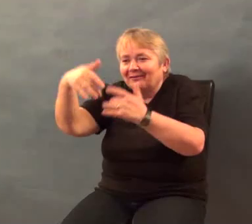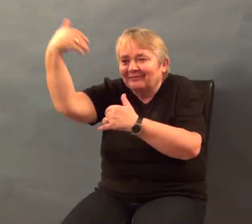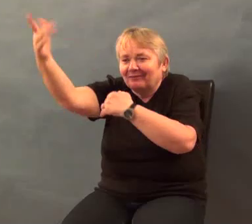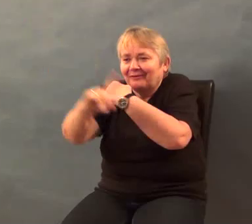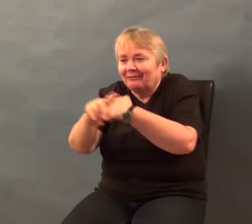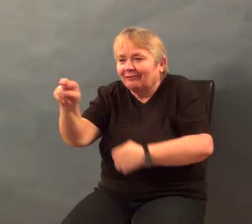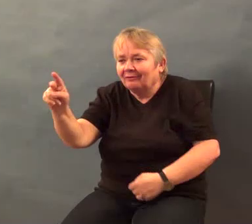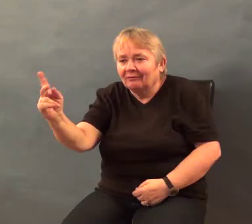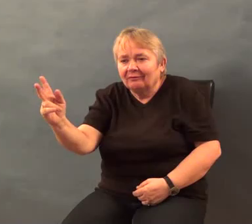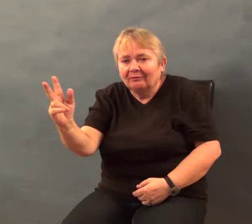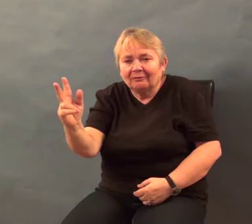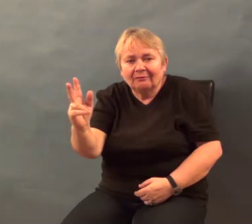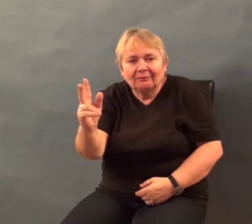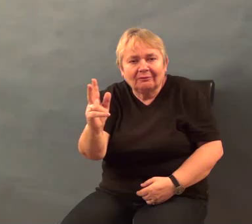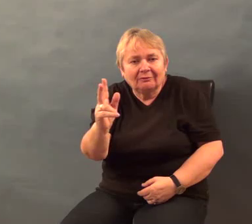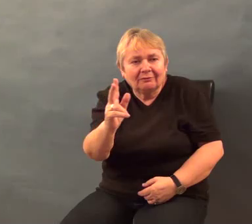Trzech chłopaków przechodzi i odchodzi.